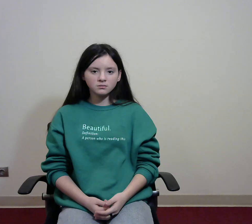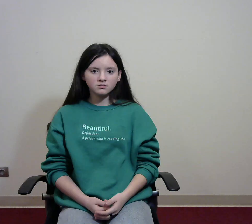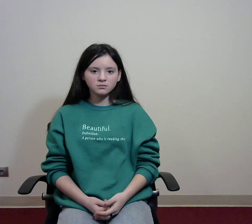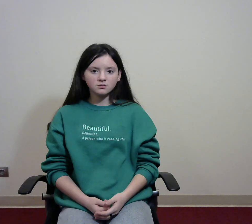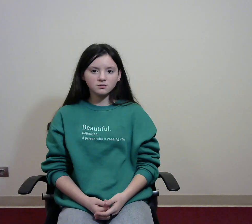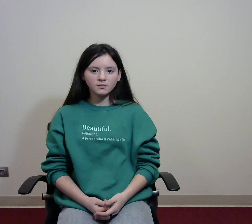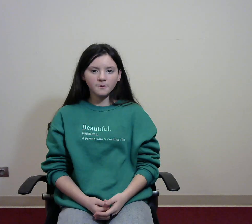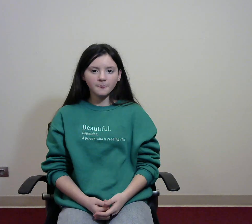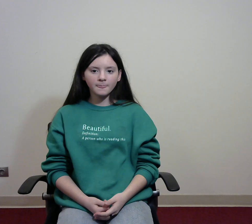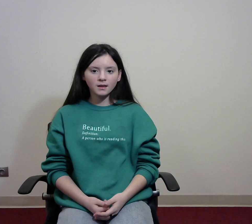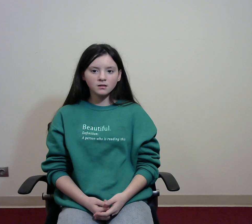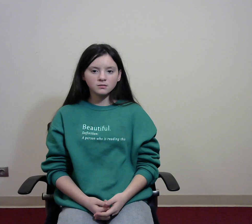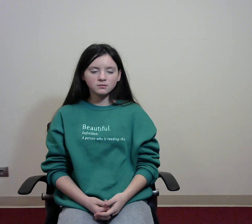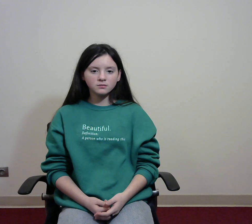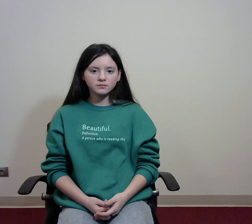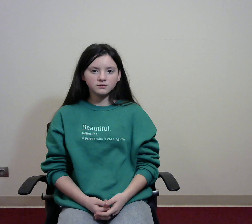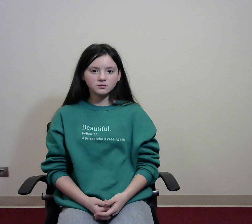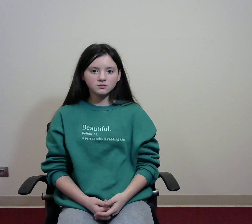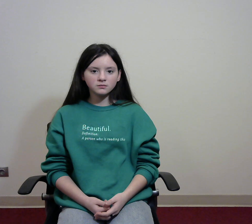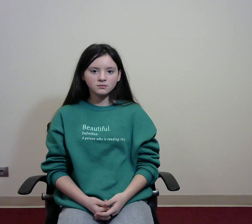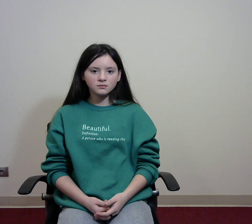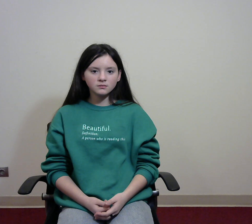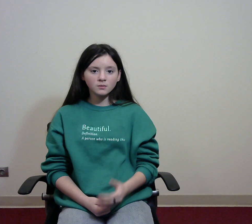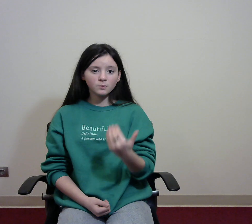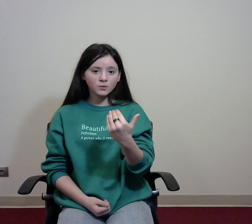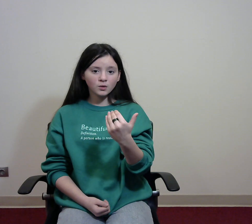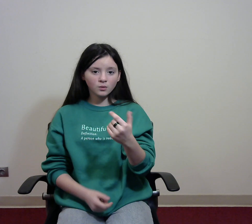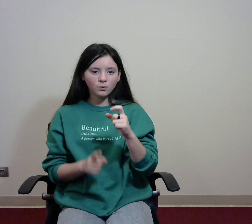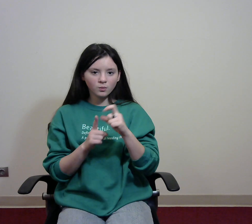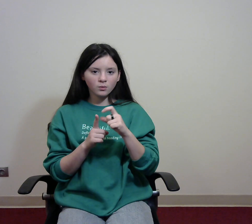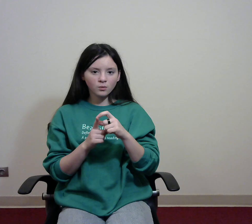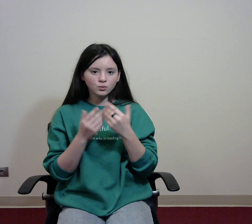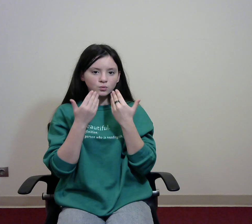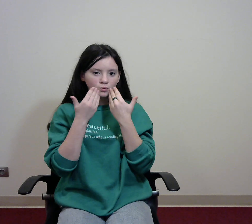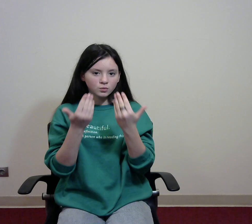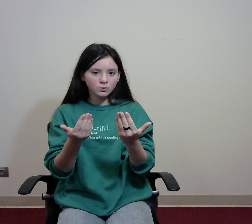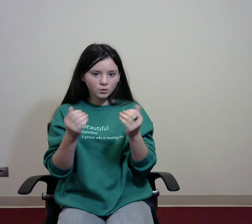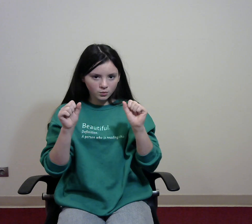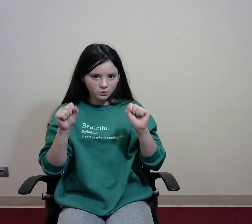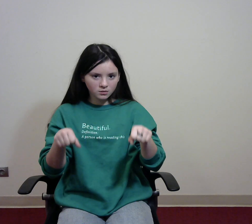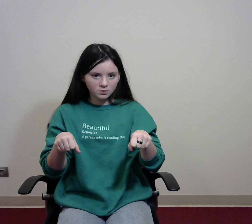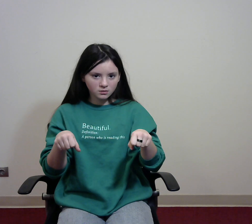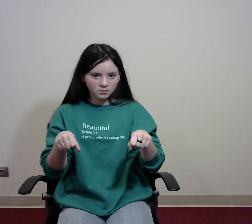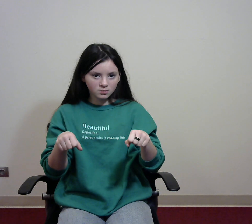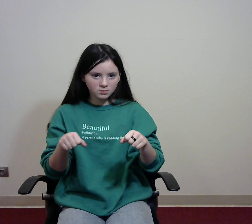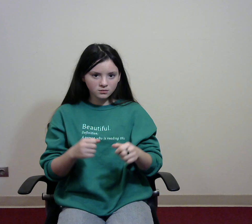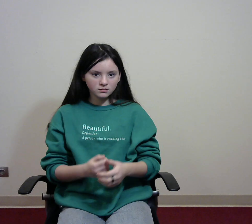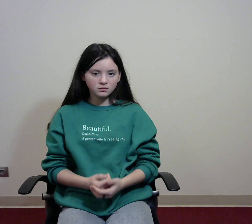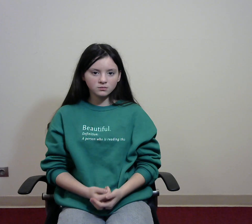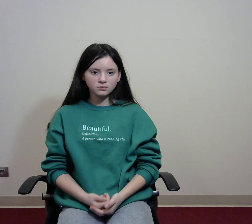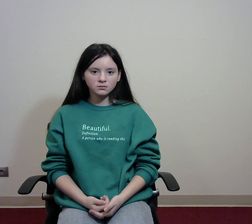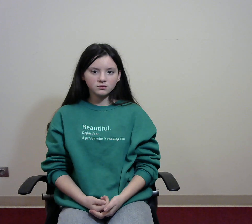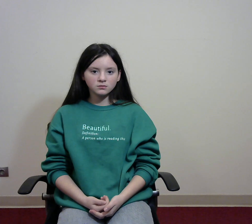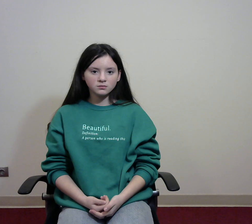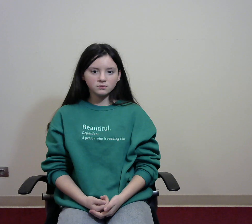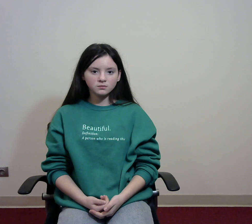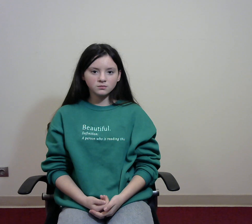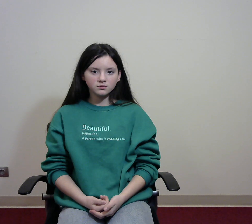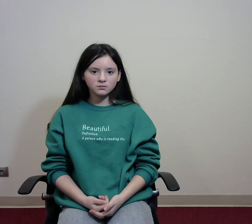Sizdən söz soruşmaq olar?